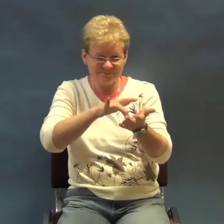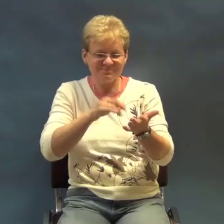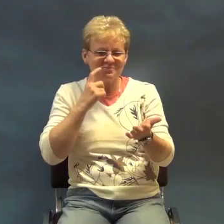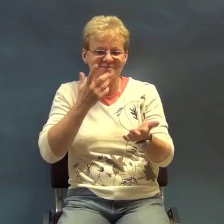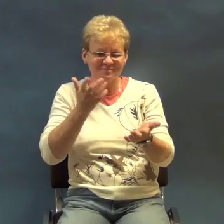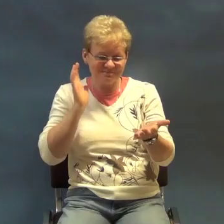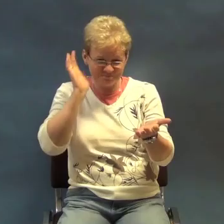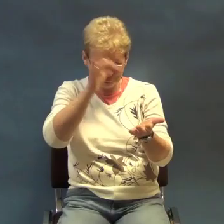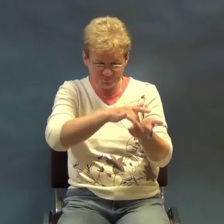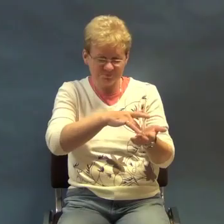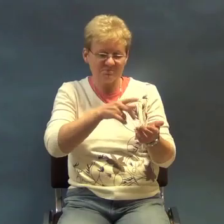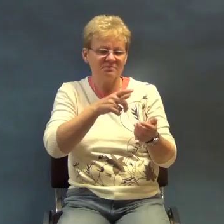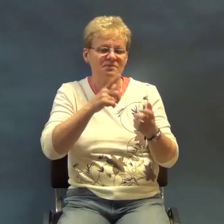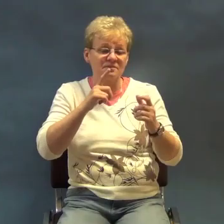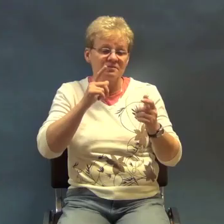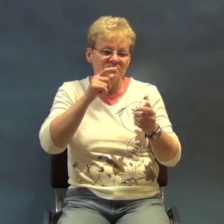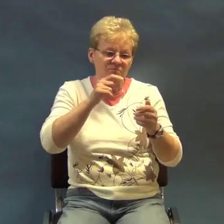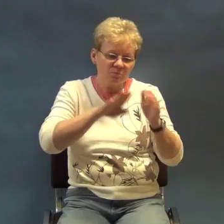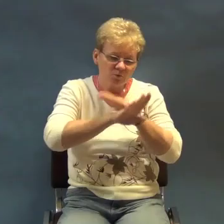Docierają na miejsce, do muzeum.